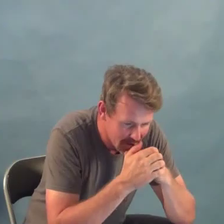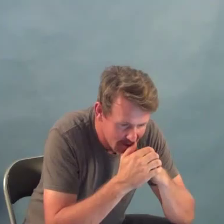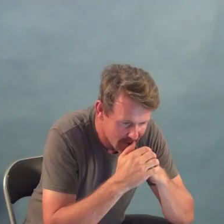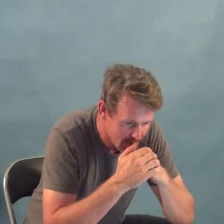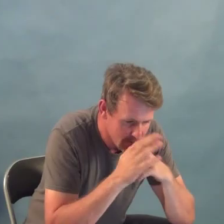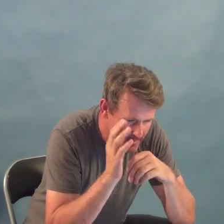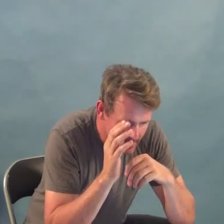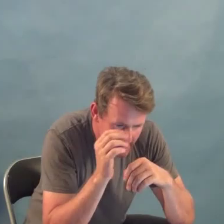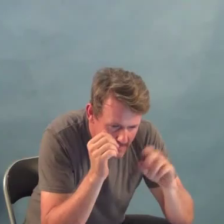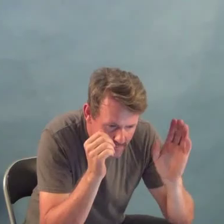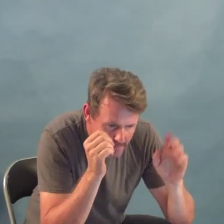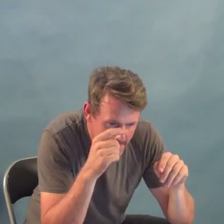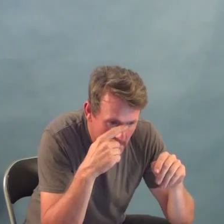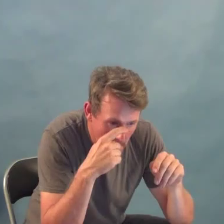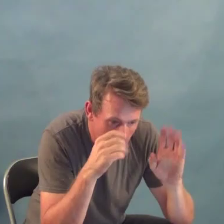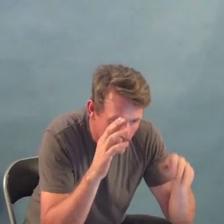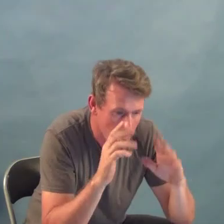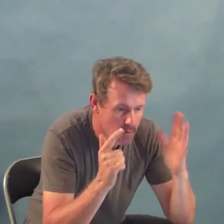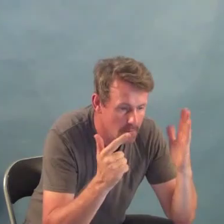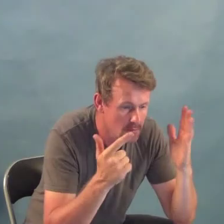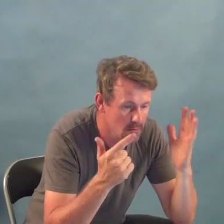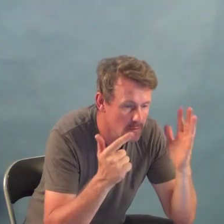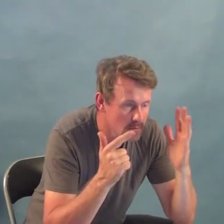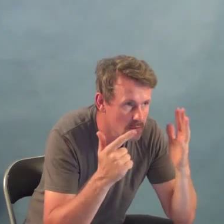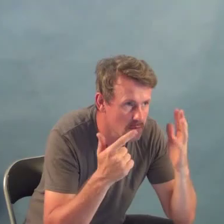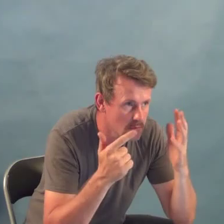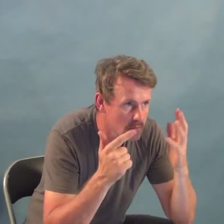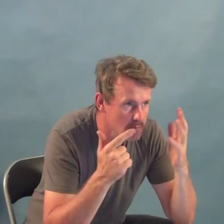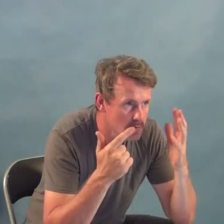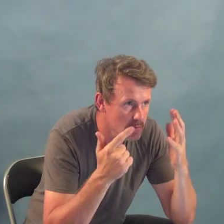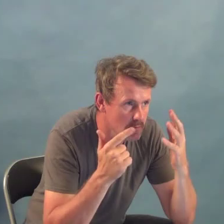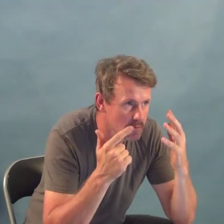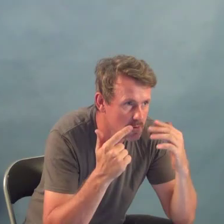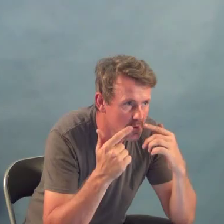A może sprawdź siódmy?